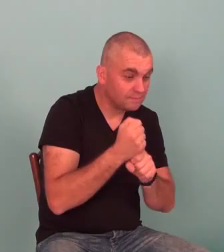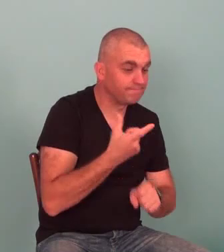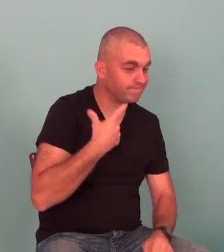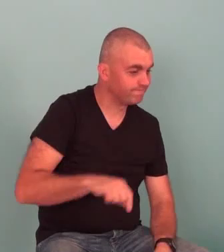Aha.